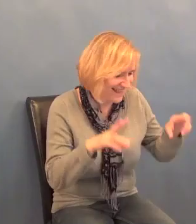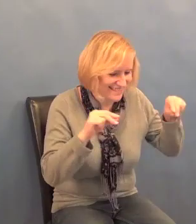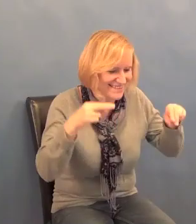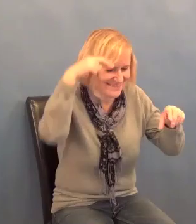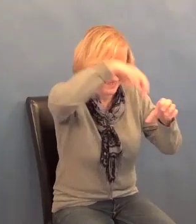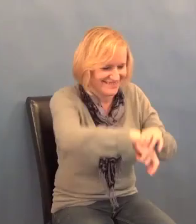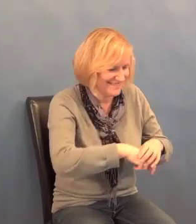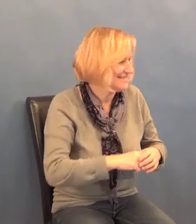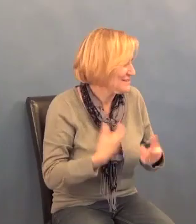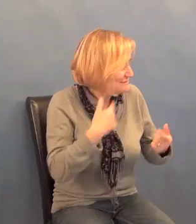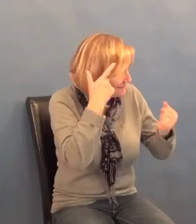Tak, tak, wskoczył w ubranie wiszące na sznurze.